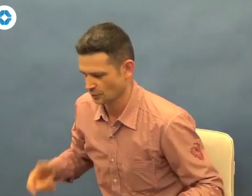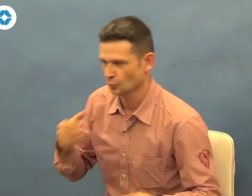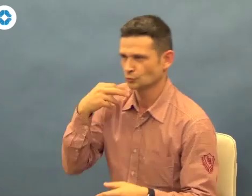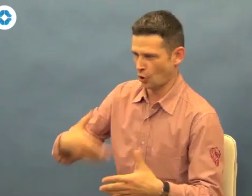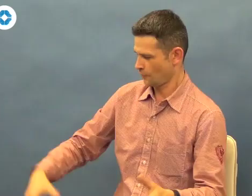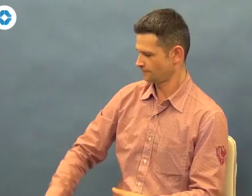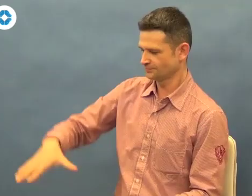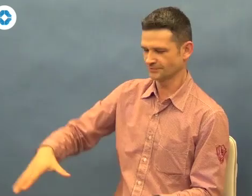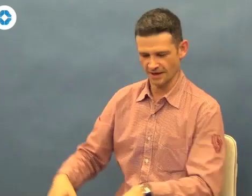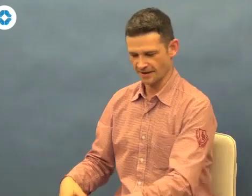Jeden kosz był pełny, w drugim było mało.